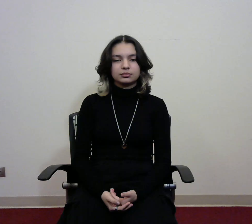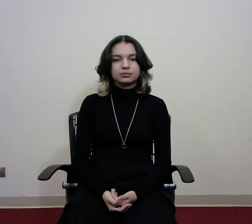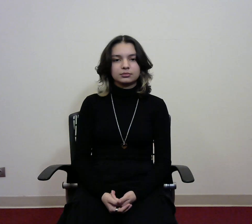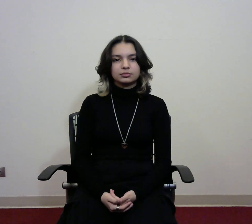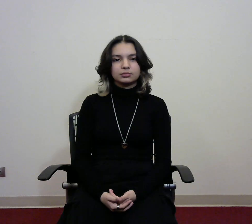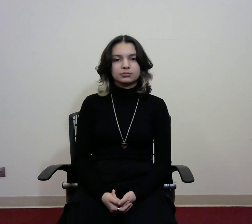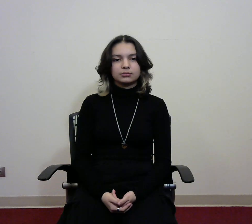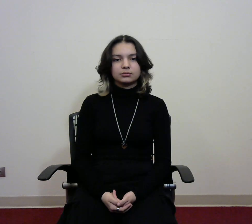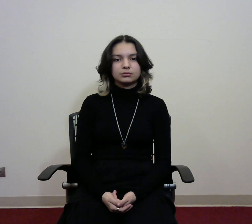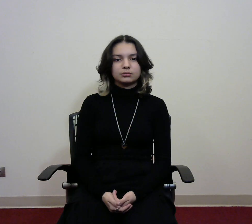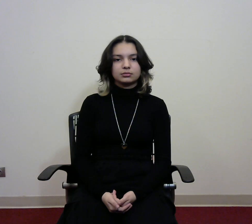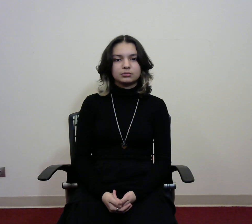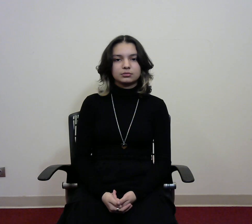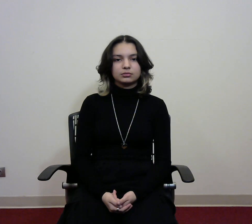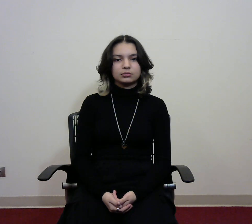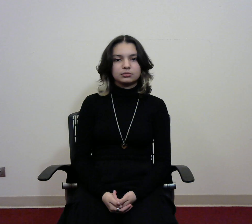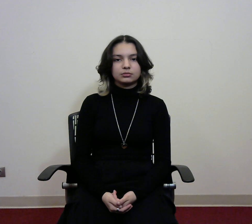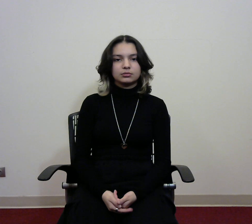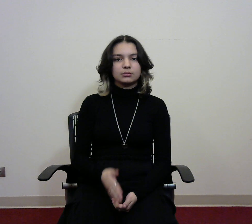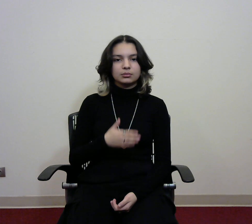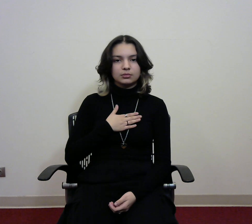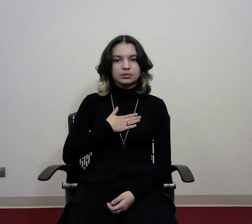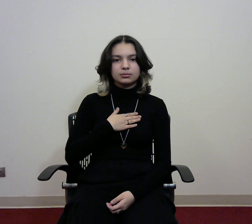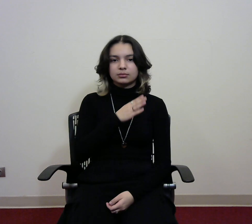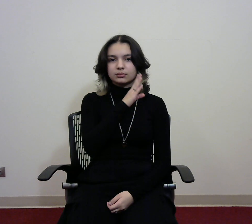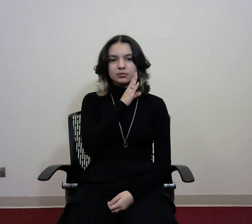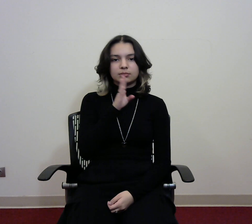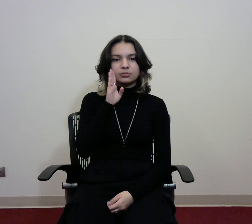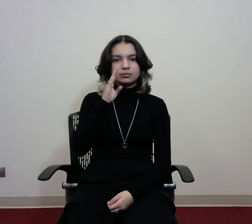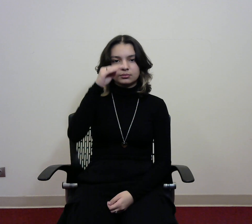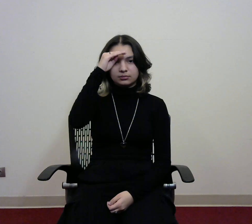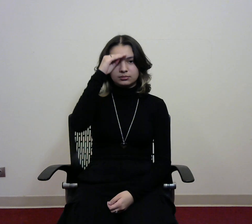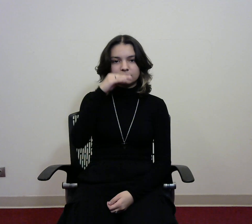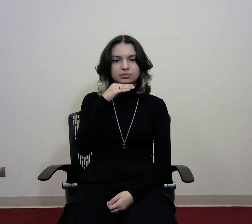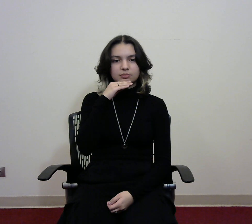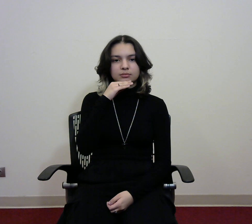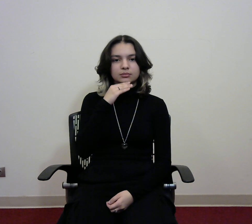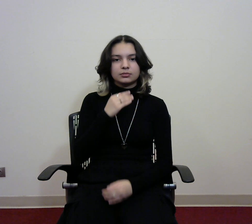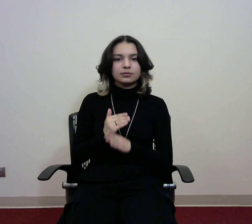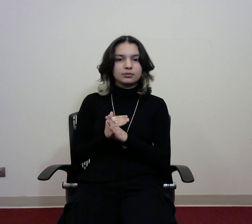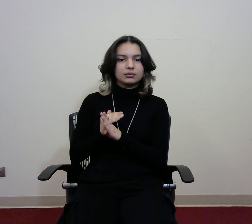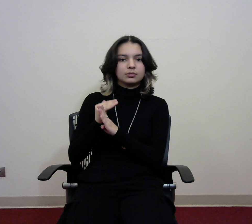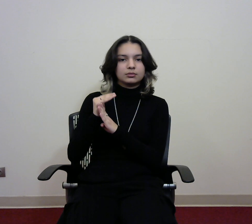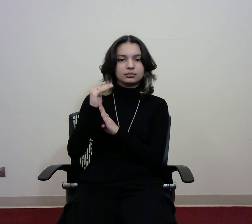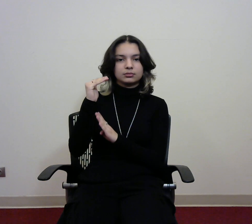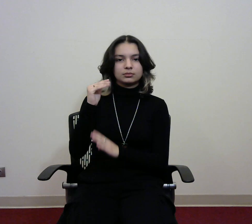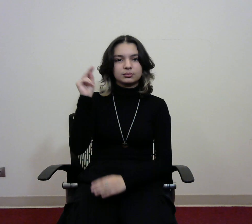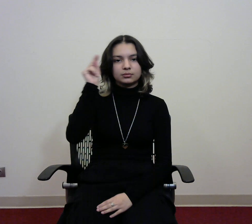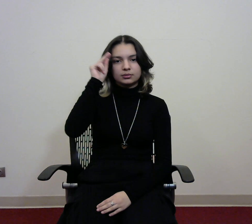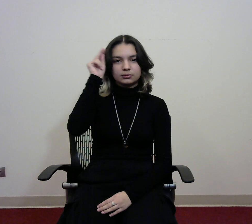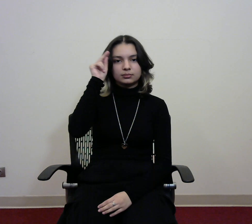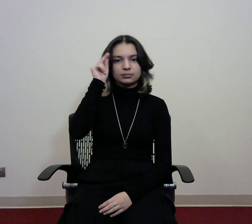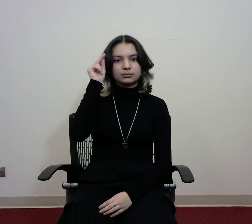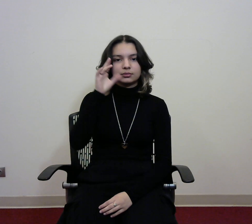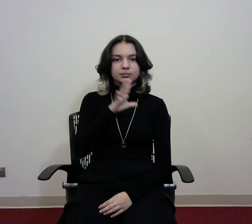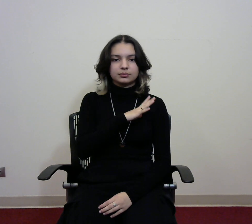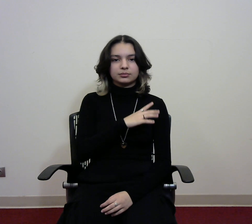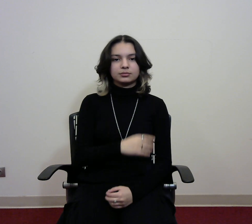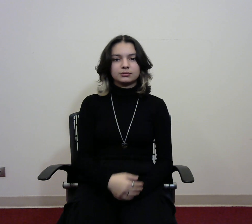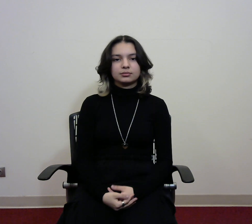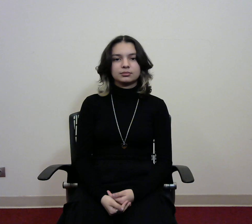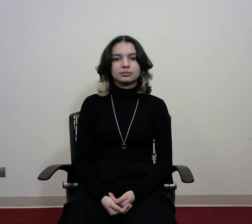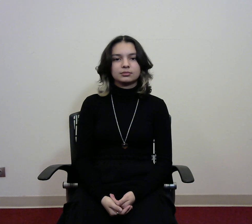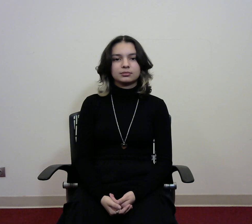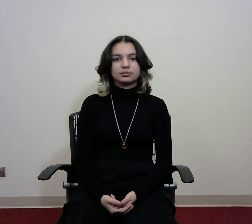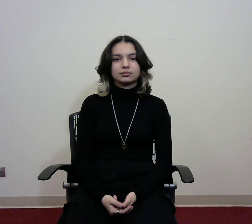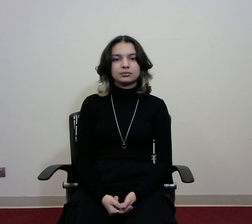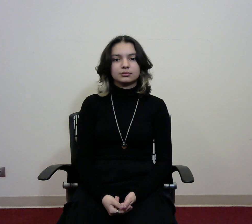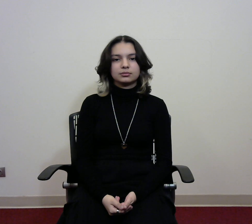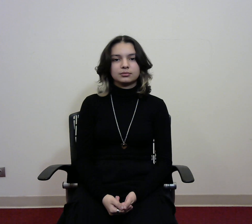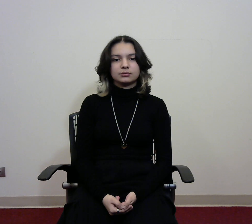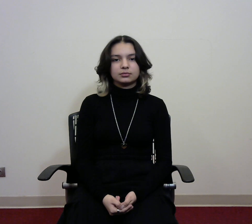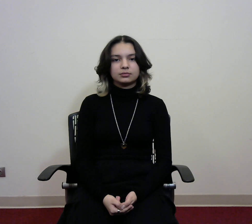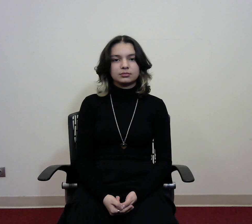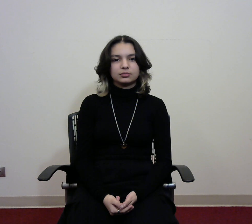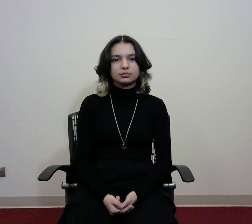Mənim valideynlərim ali təhsillidir